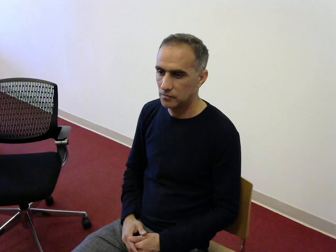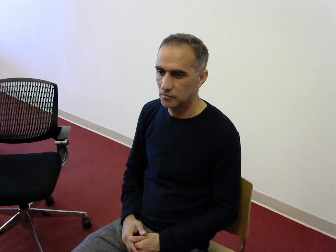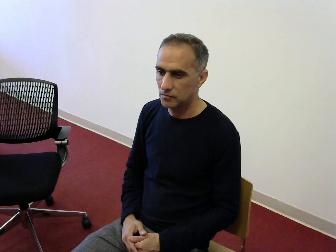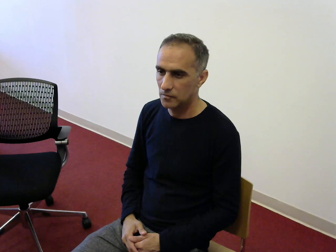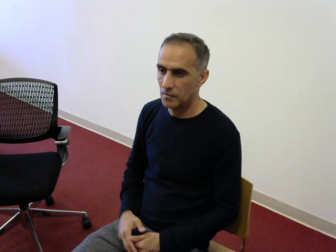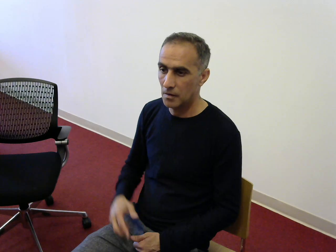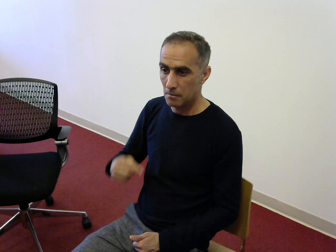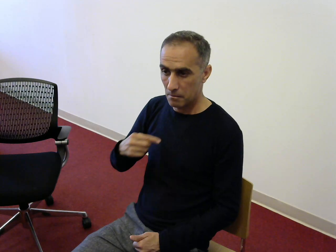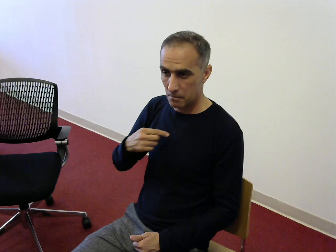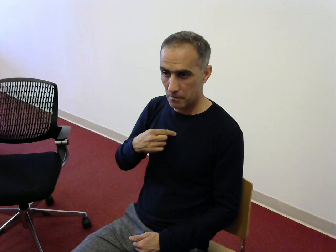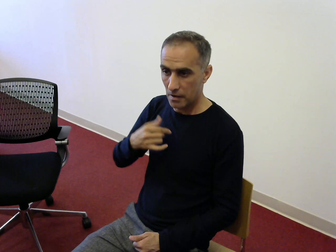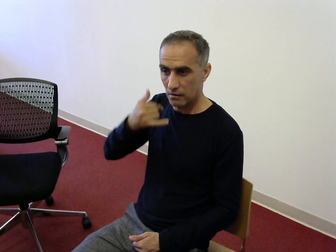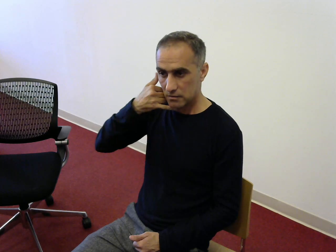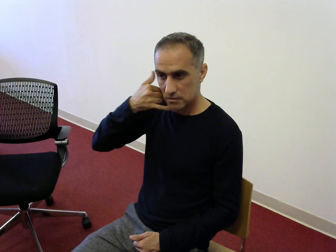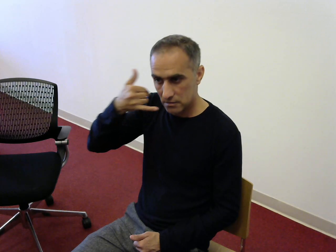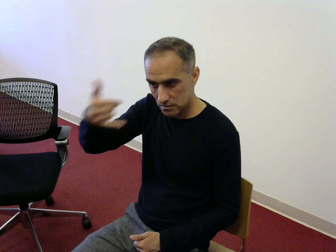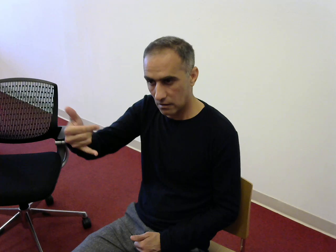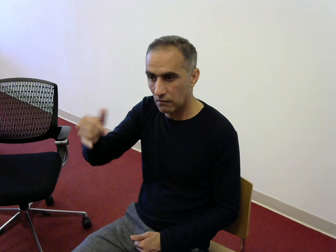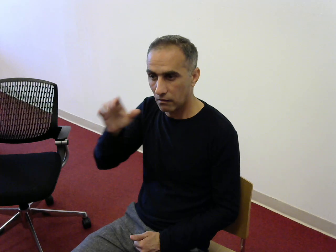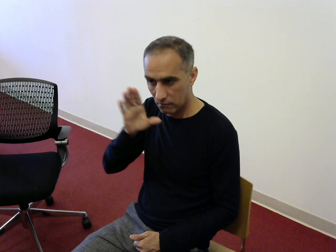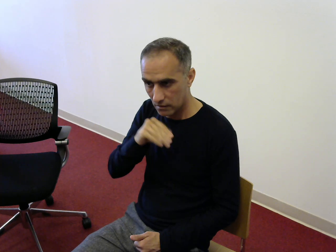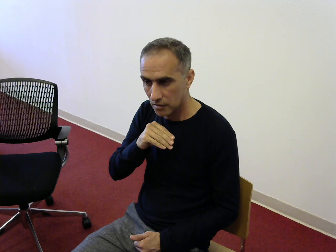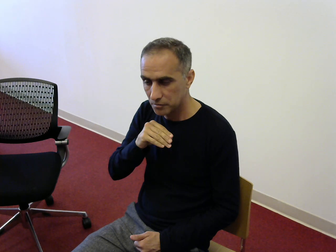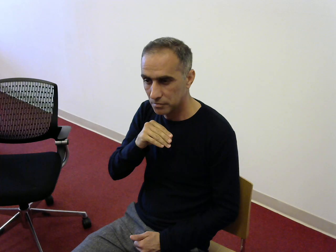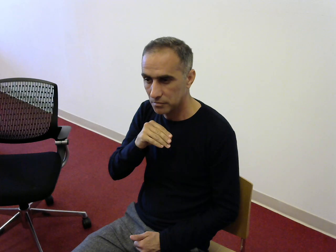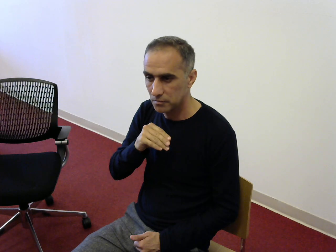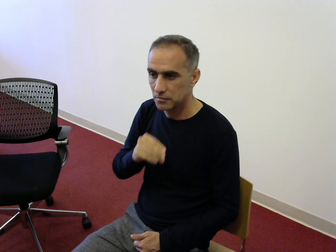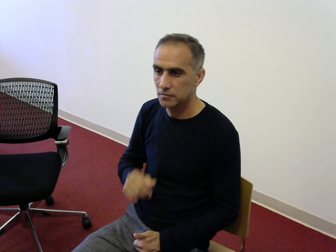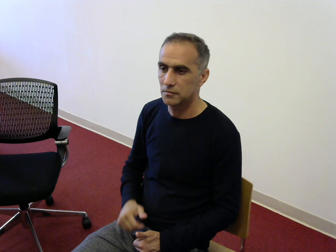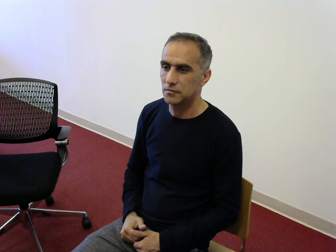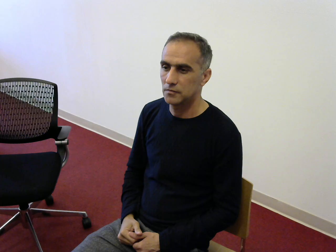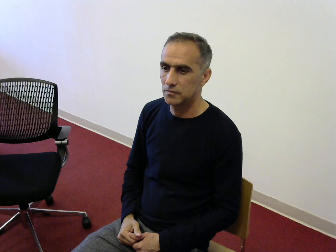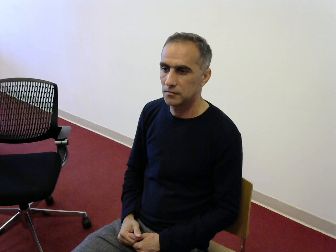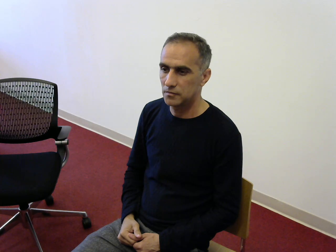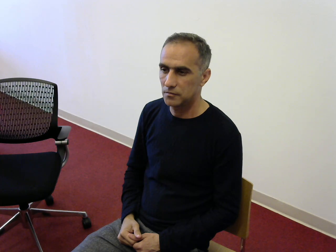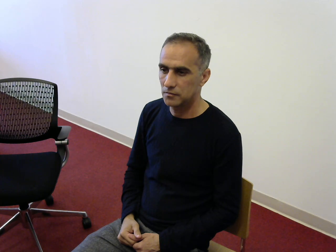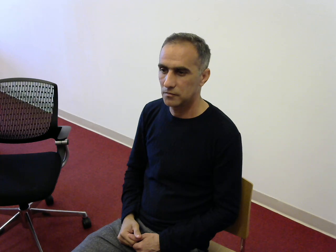Mən zəng edə bilərəmmi?